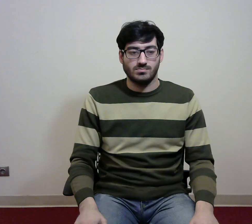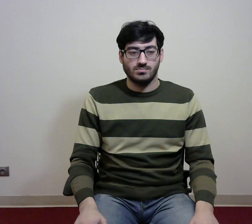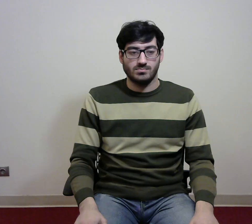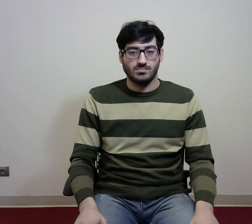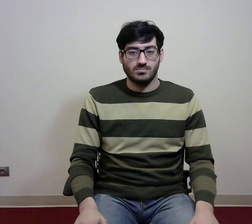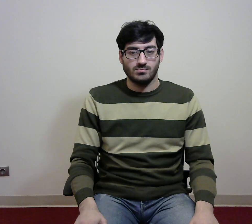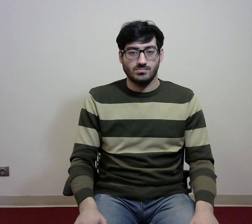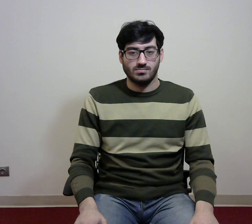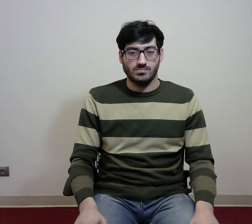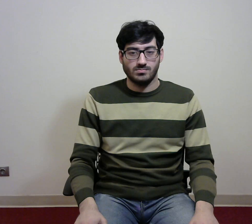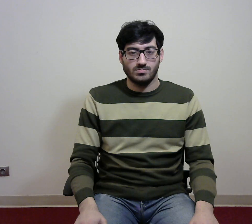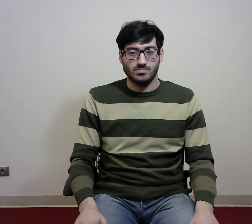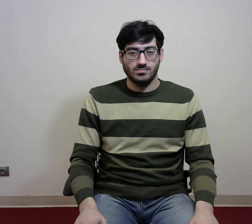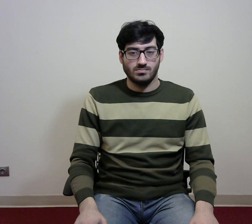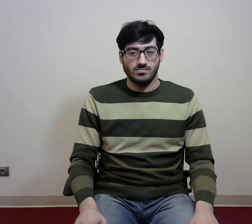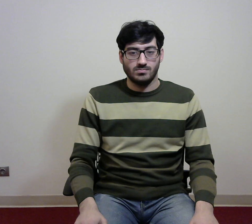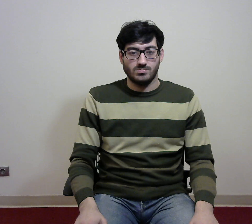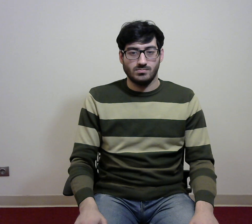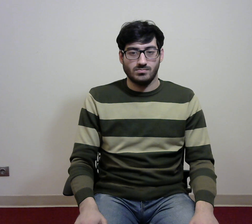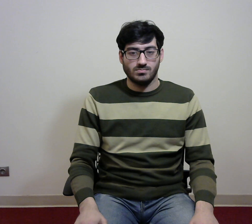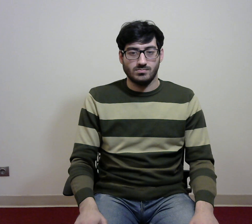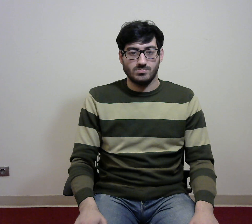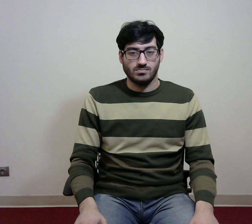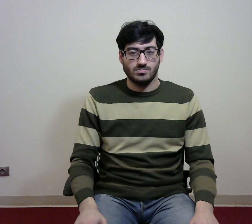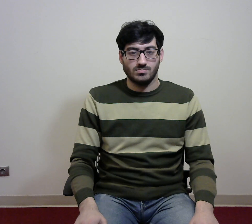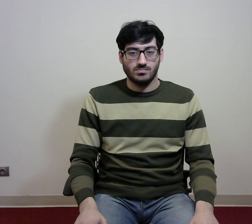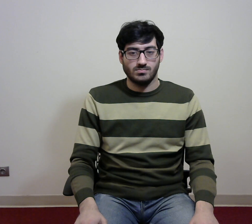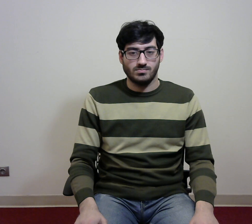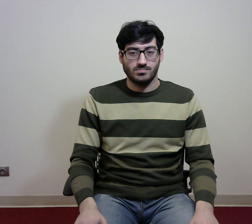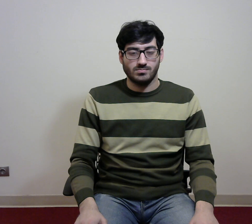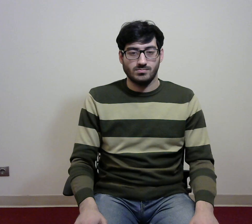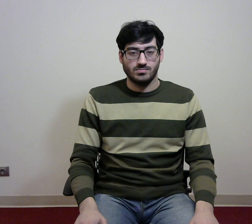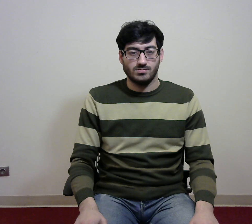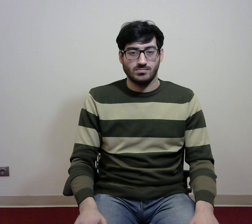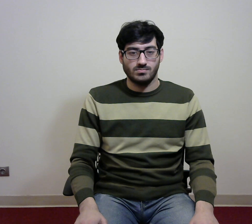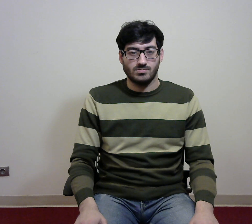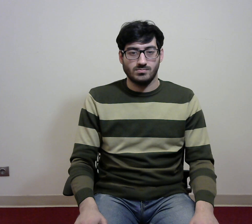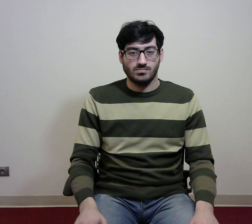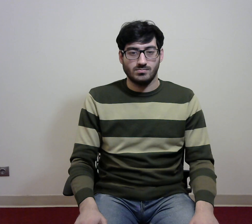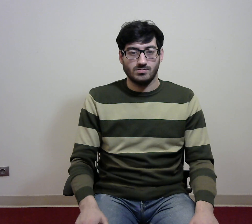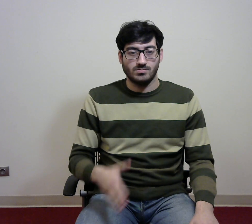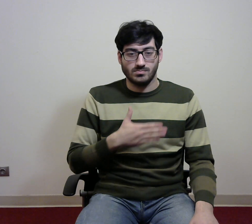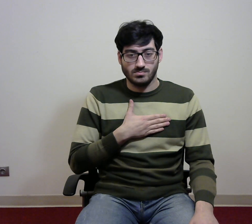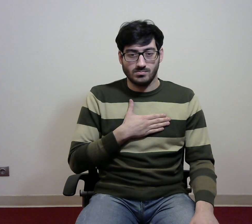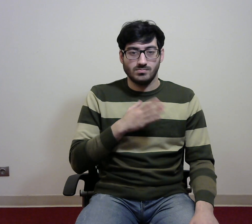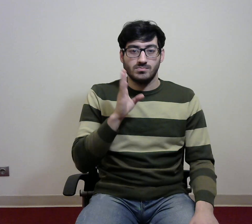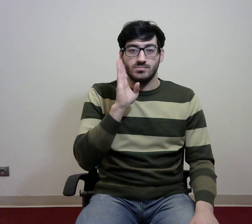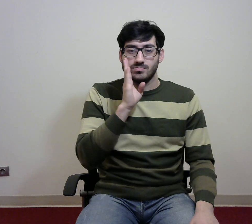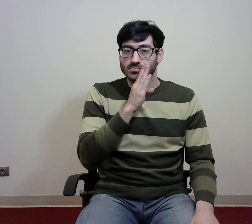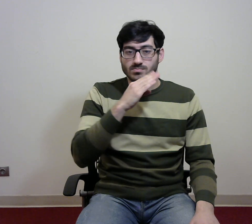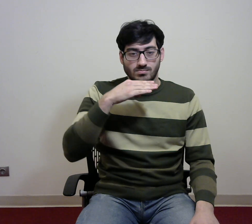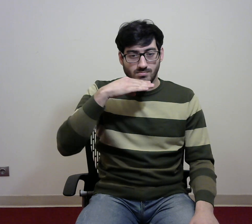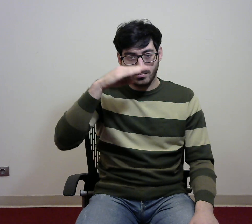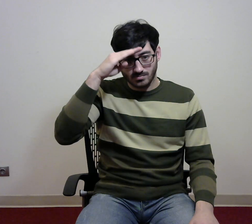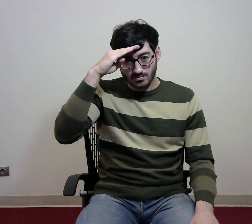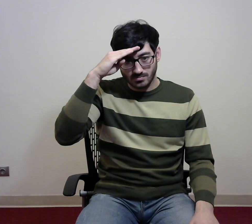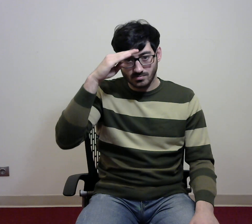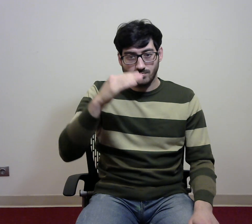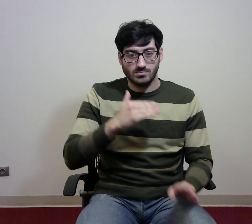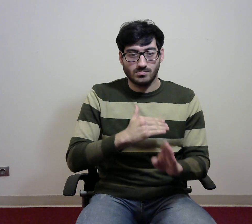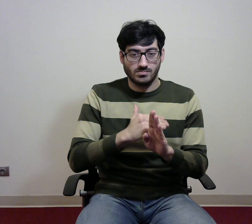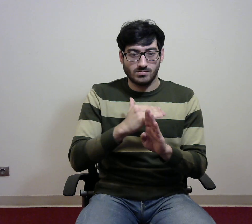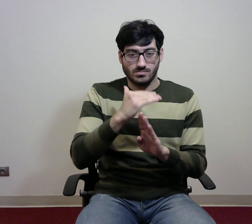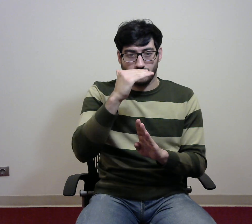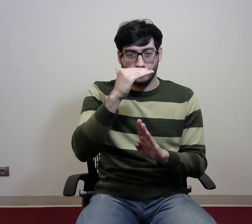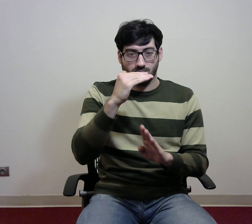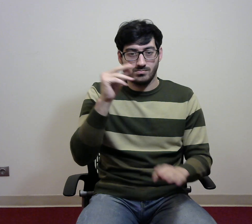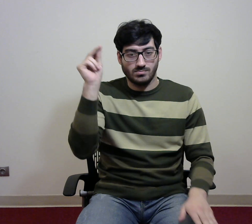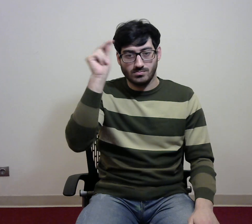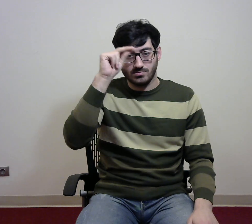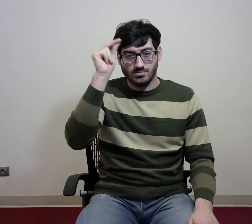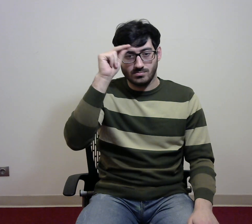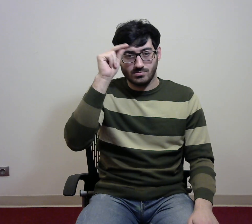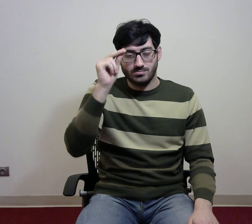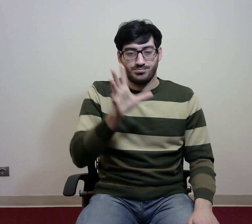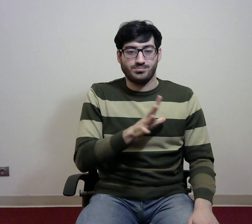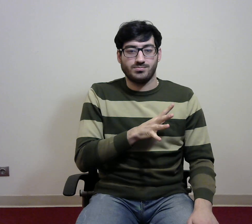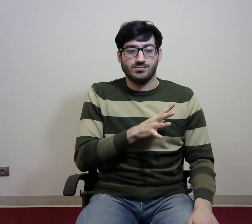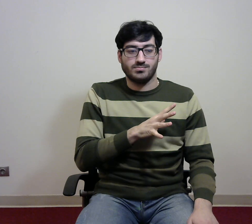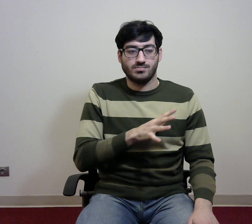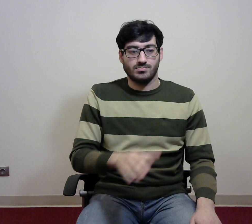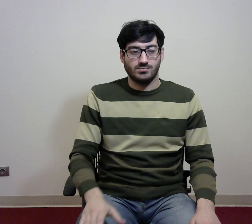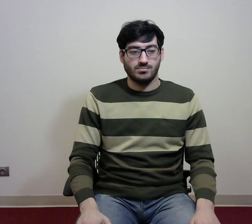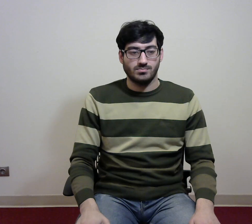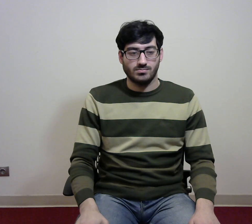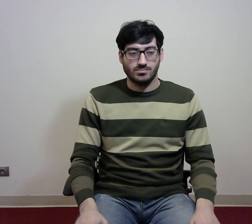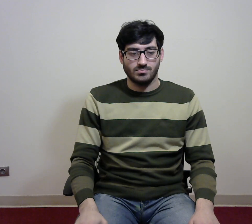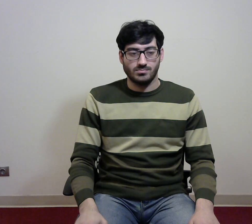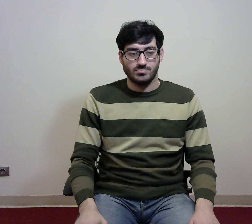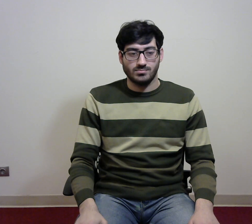Mənim valideynlərim ali təhsillidir